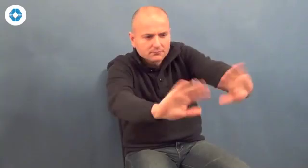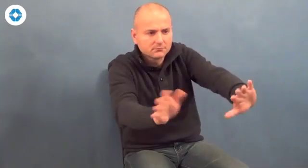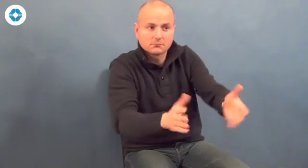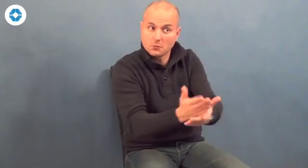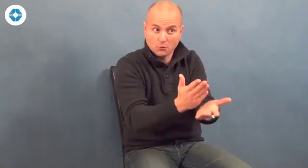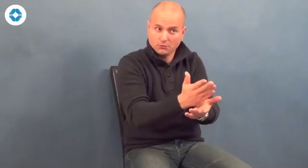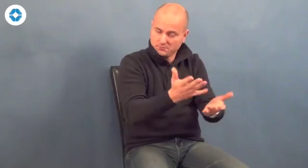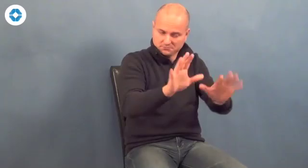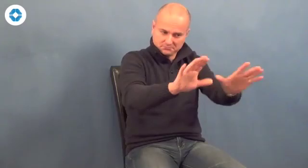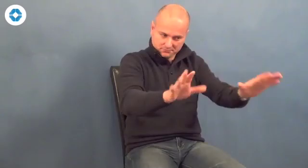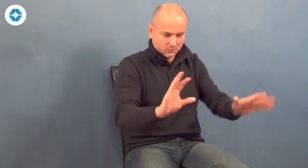Pomaga mu ładnie.